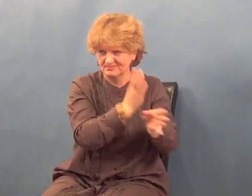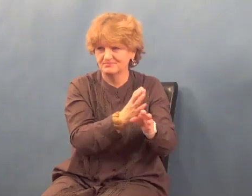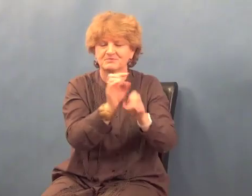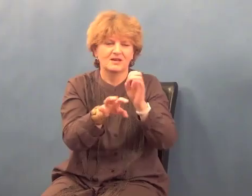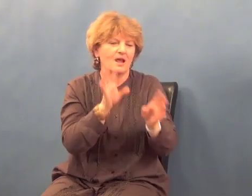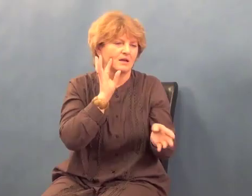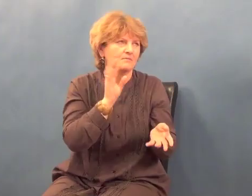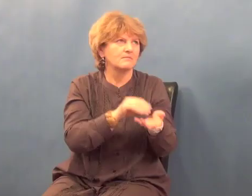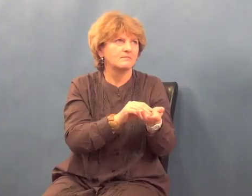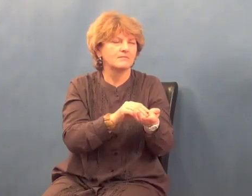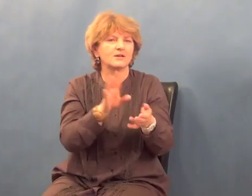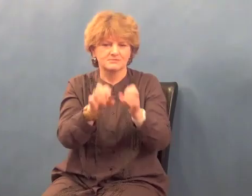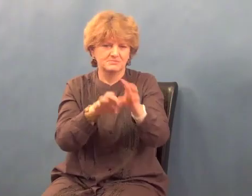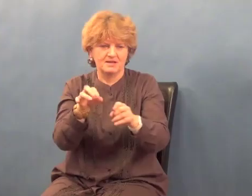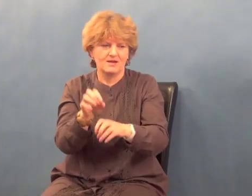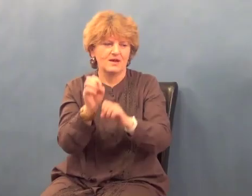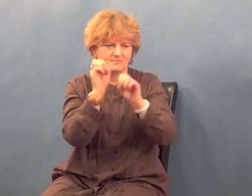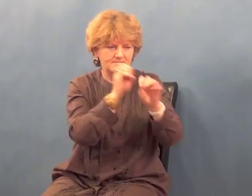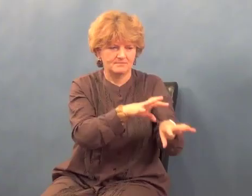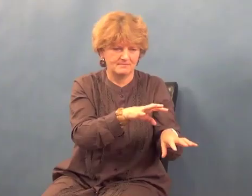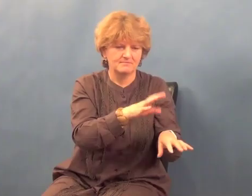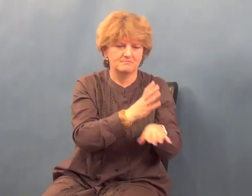Wrzucają, jeszcze wrzucają... już.